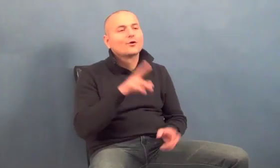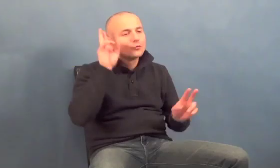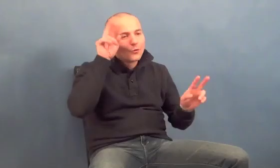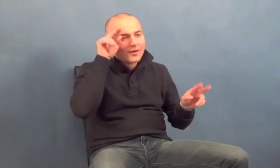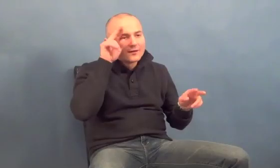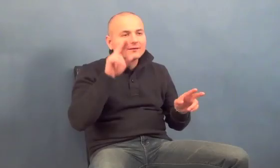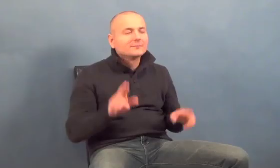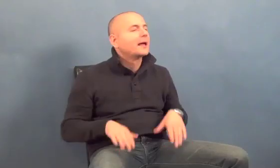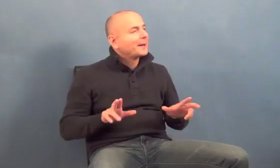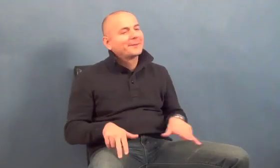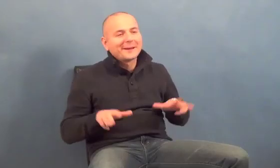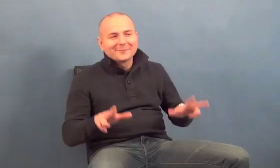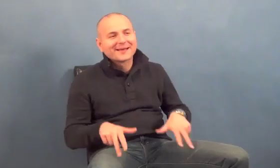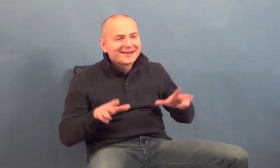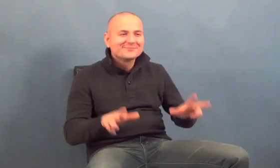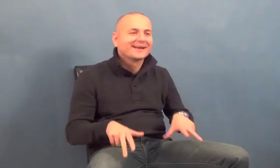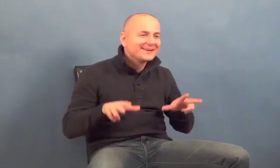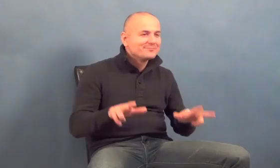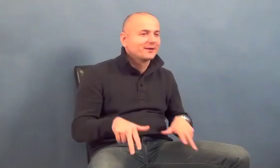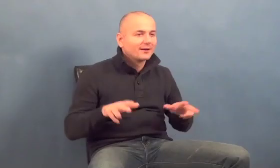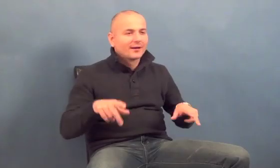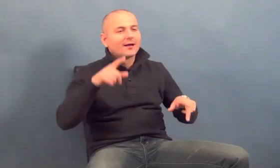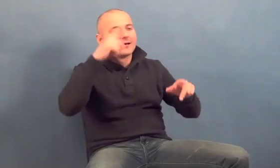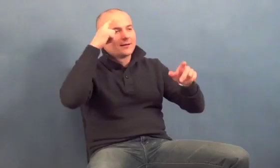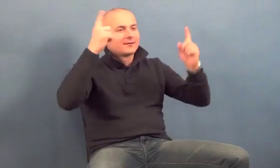Widzę królika, który wesoło skacze.